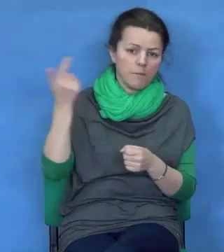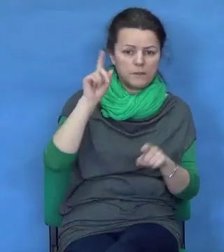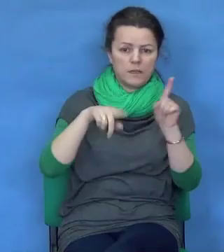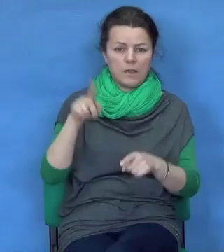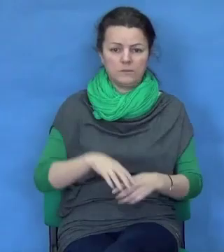To zależy.